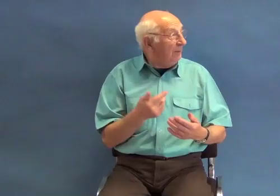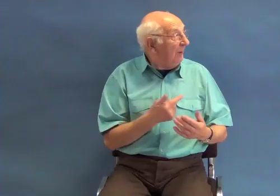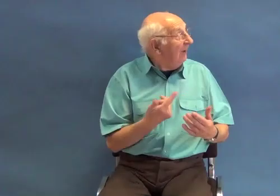Nie ma?